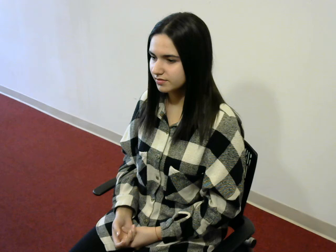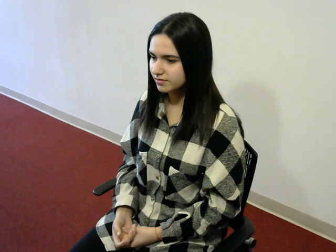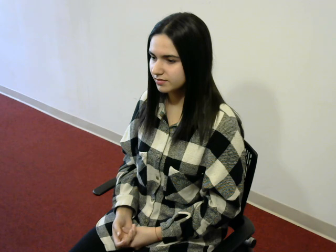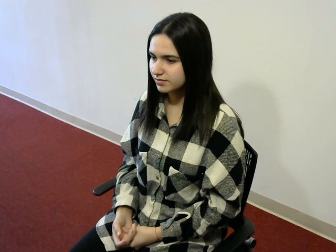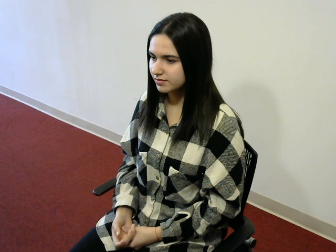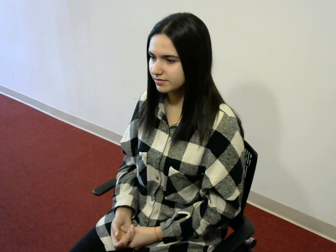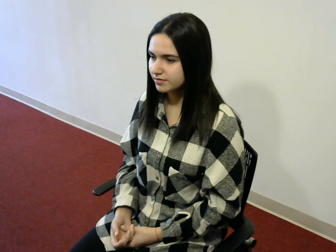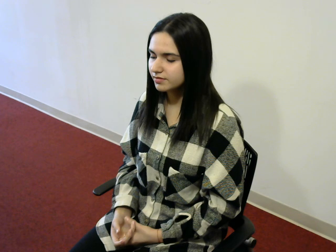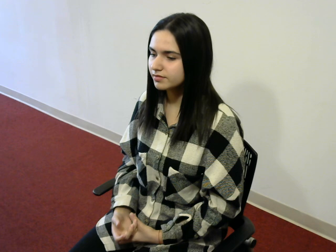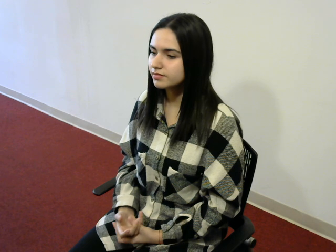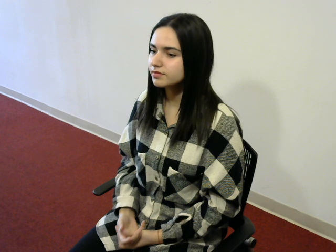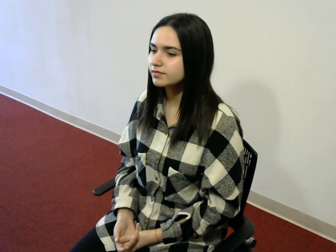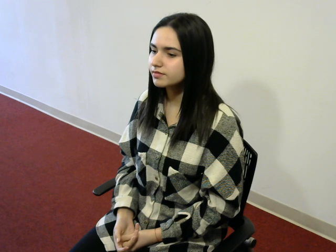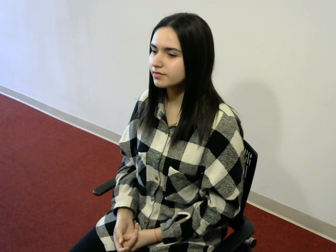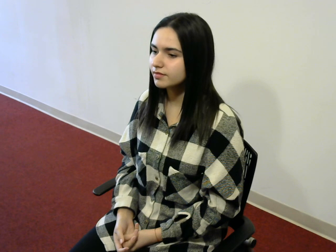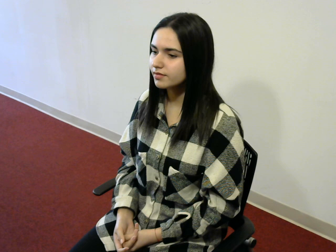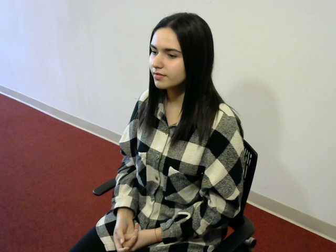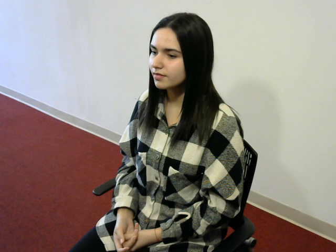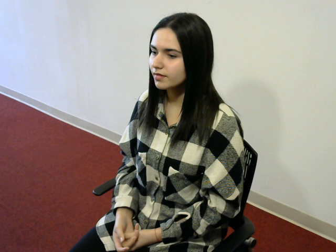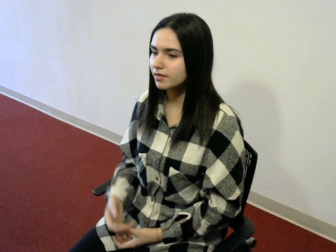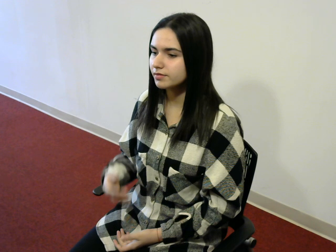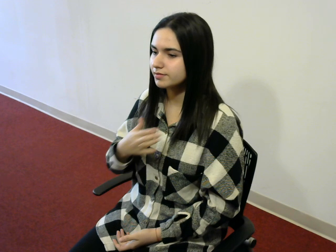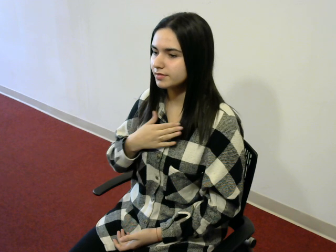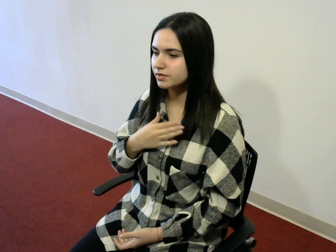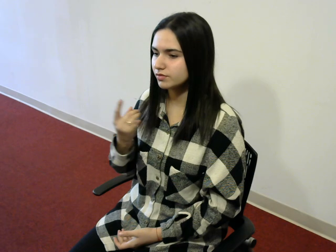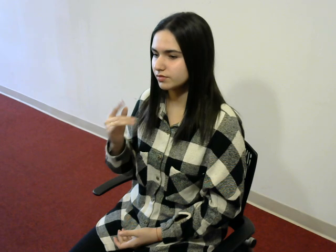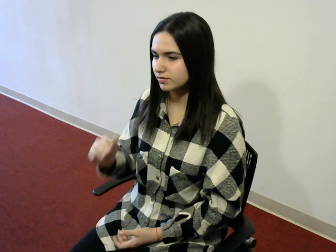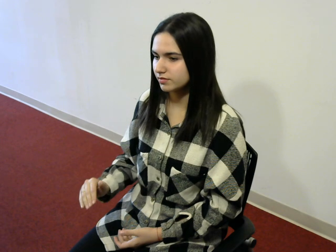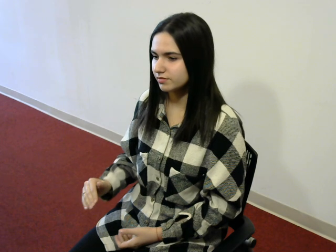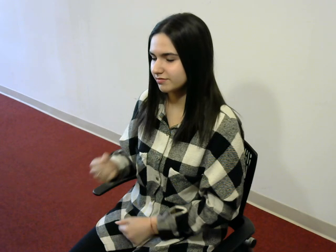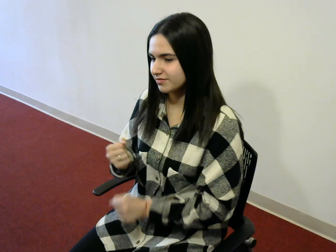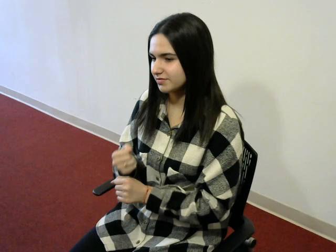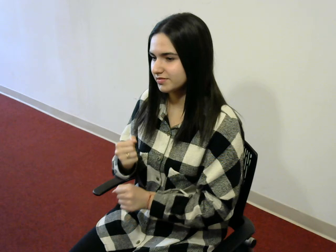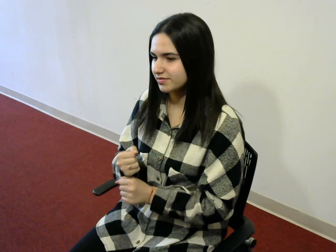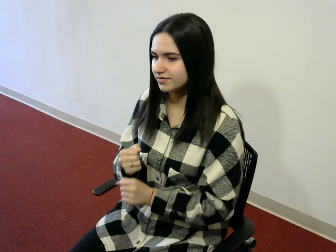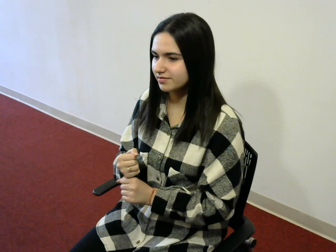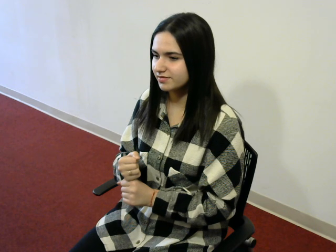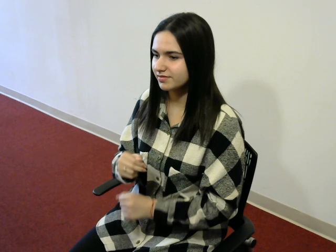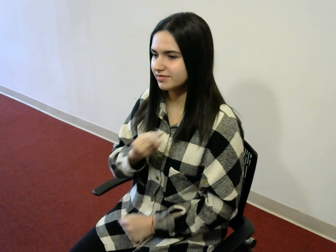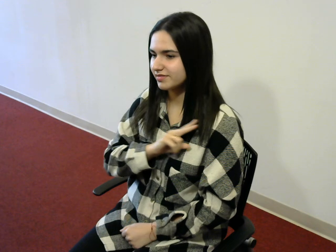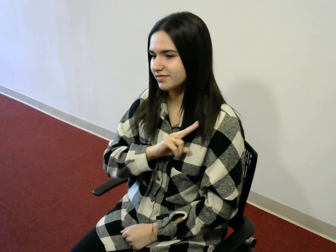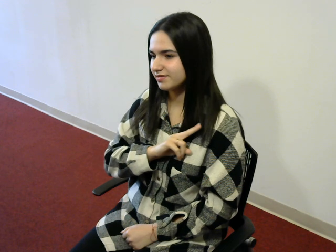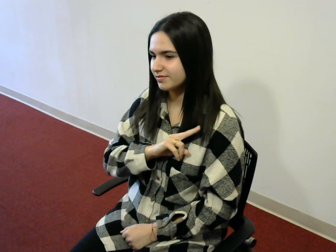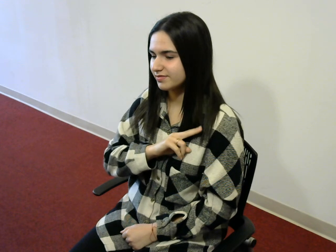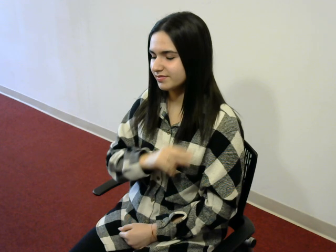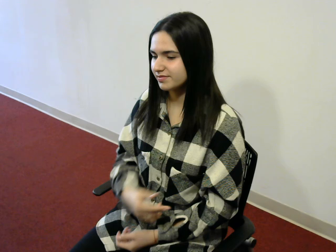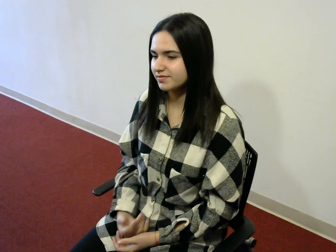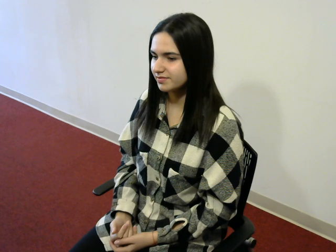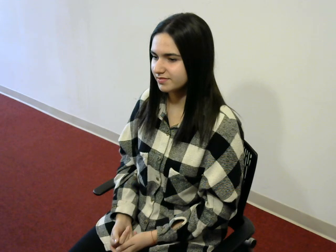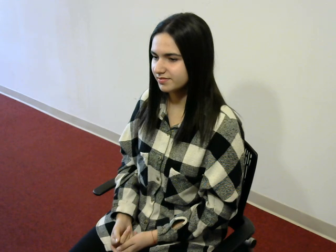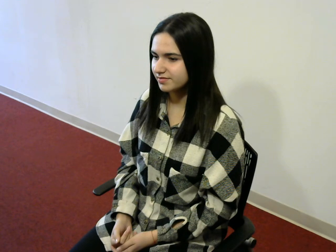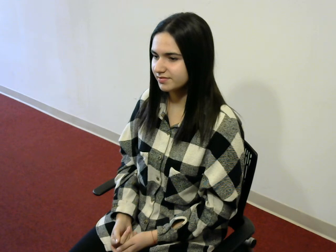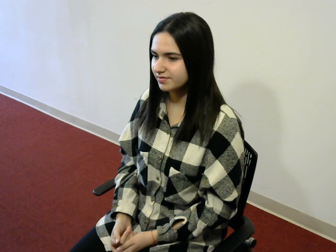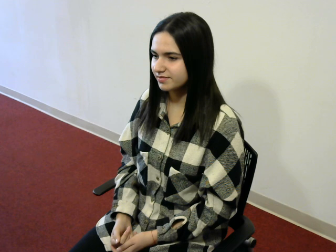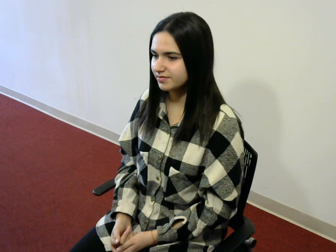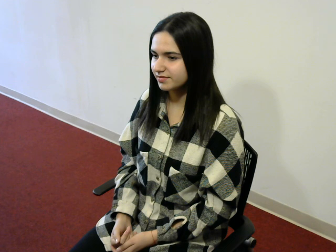Mən uşaqlarla işləməyi sevirəm